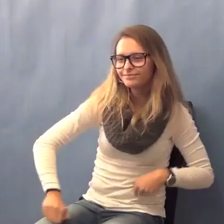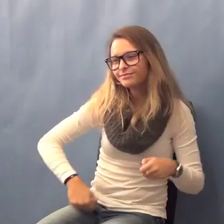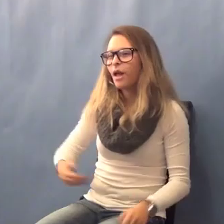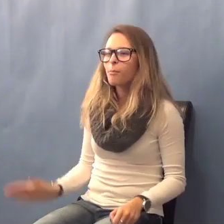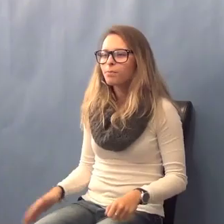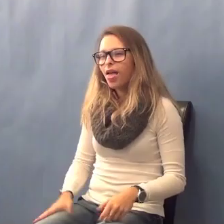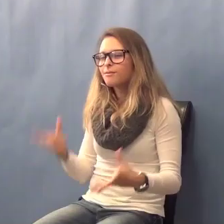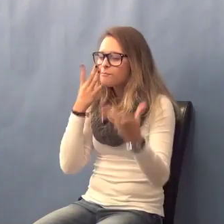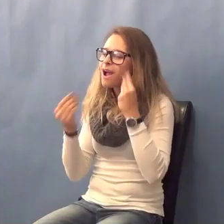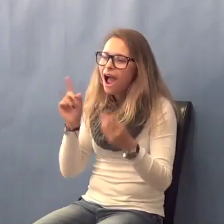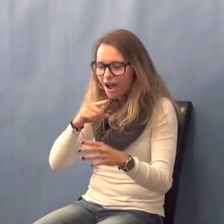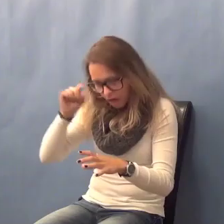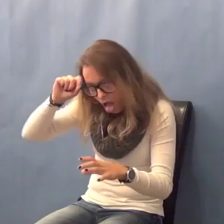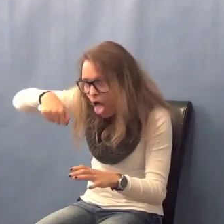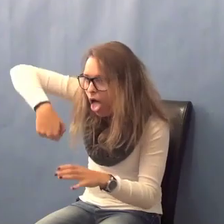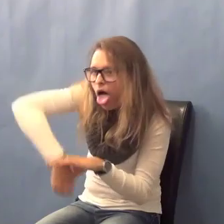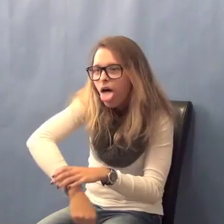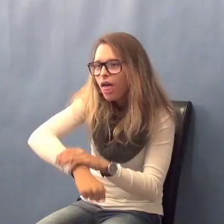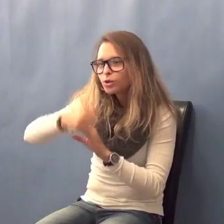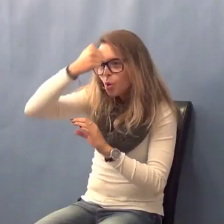Pies zaczął się bawić, ale włożył głowę do szklanego naczynia.